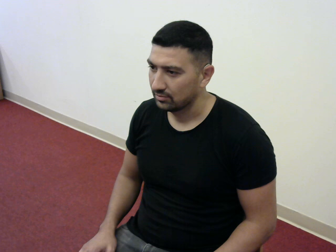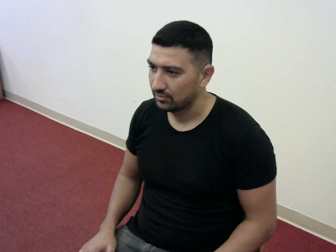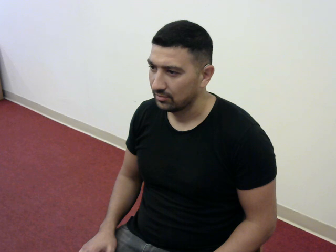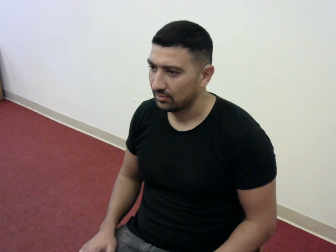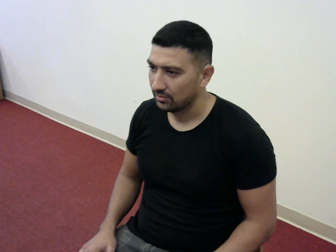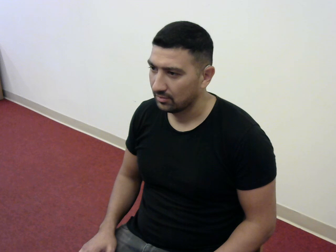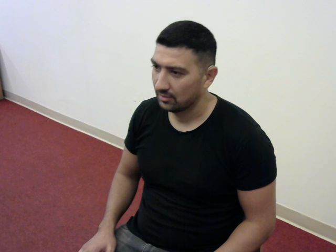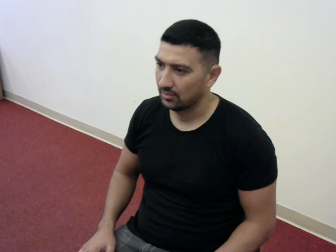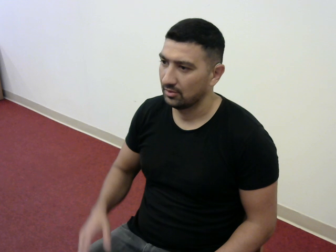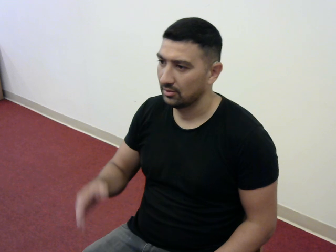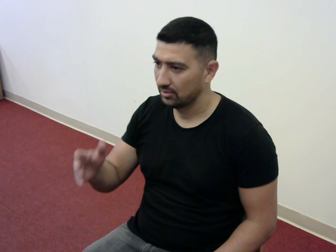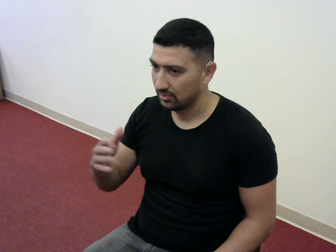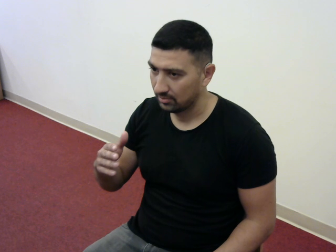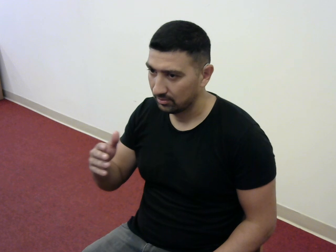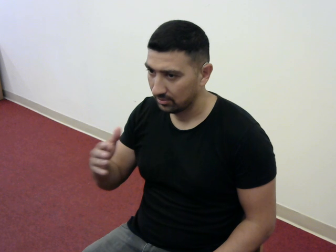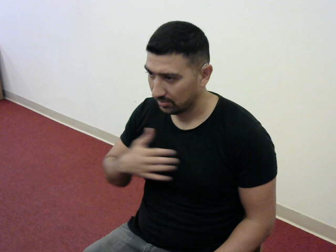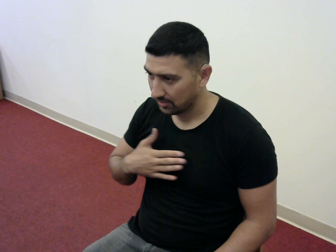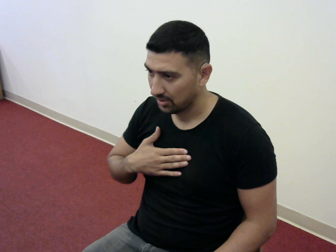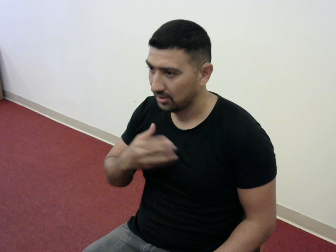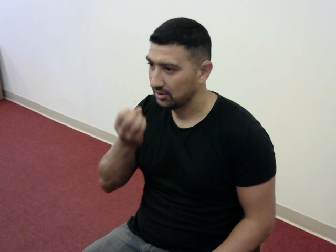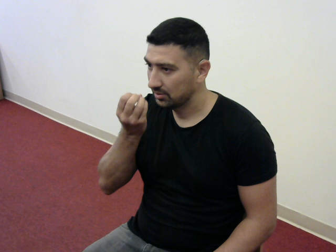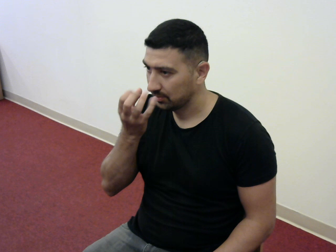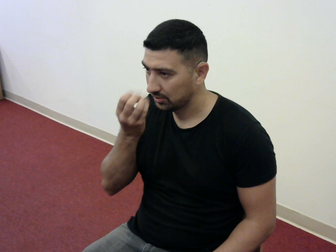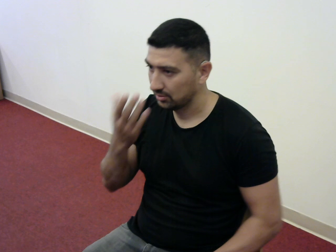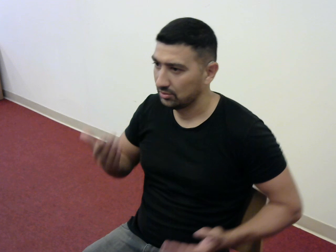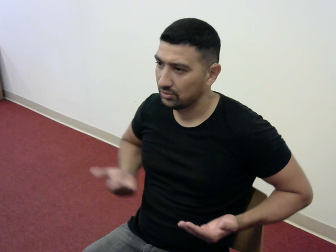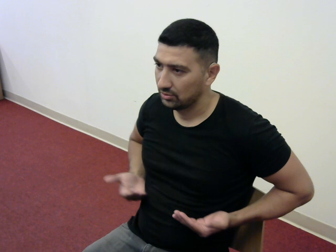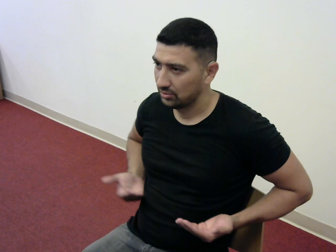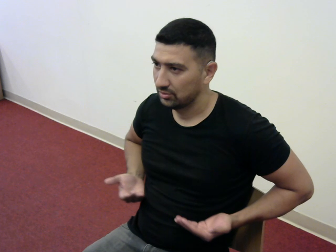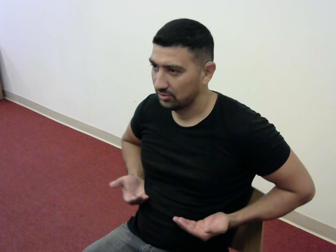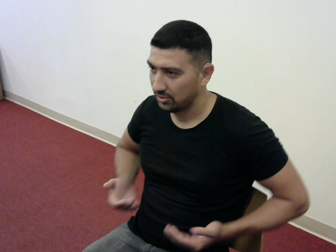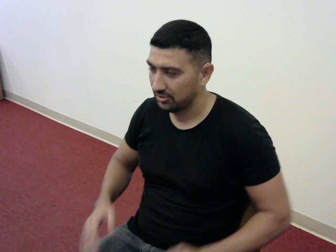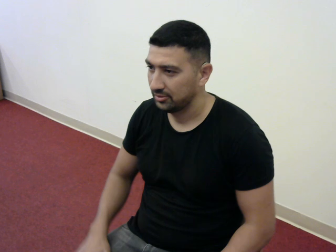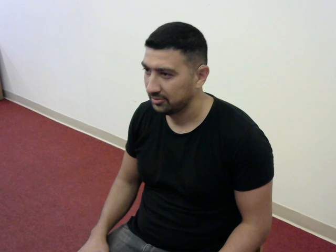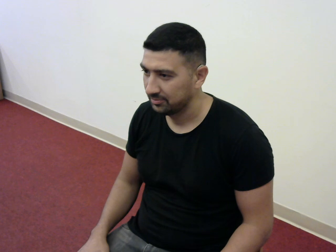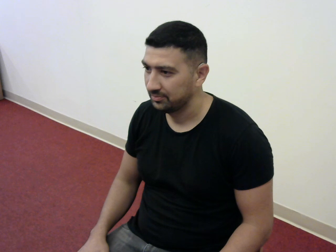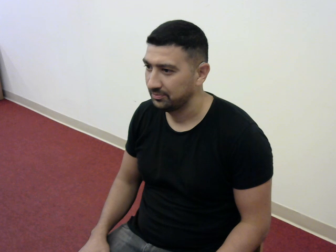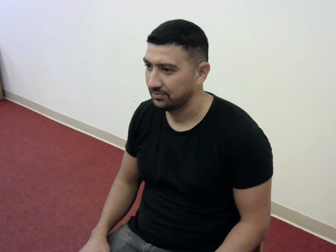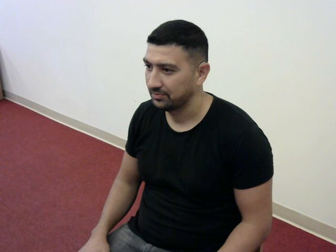Mən Bakıda yaşayıram